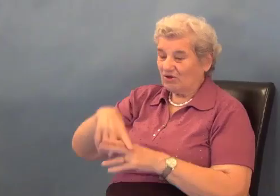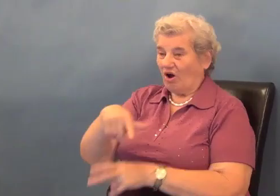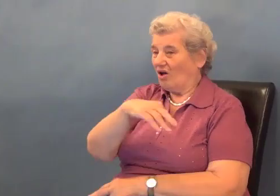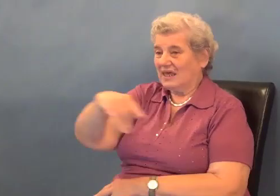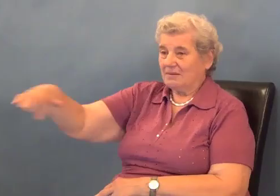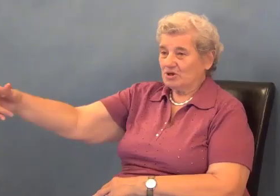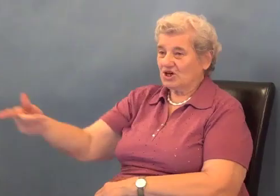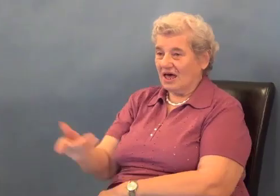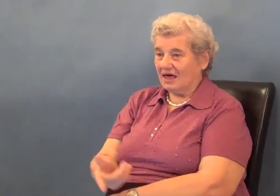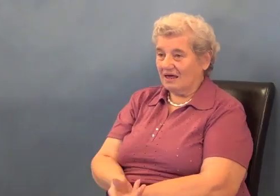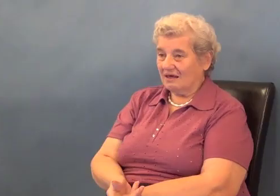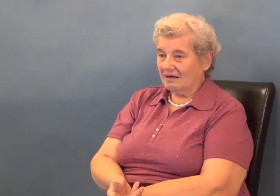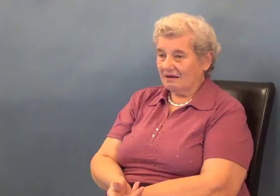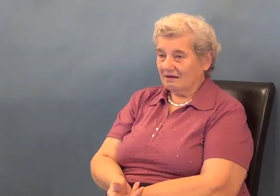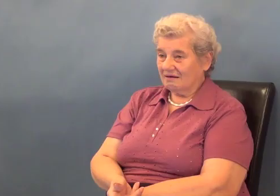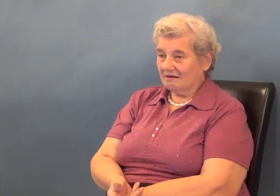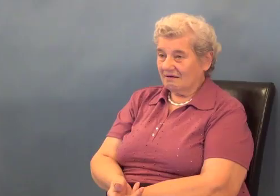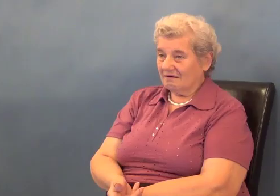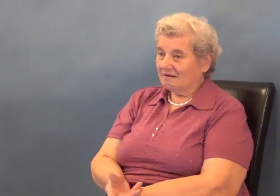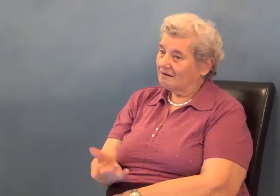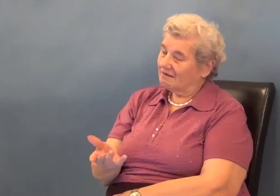To koń nie może tam iść.